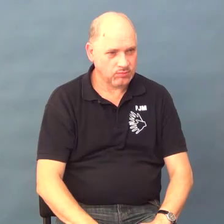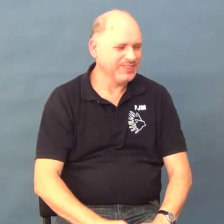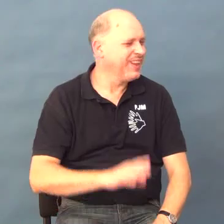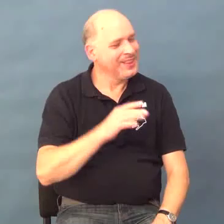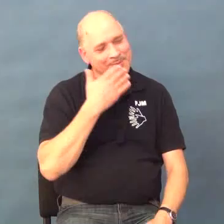Mówiłem, że jest popsuty.